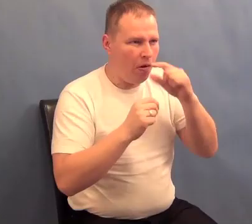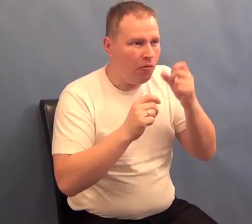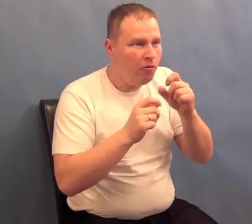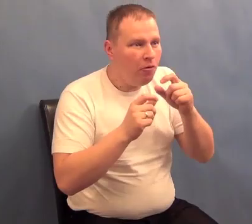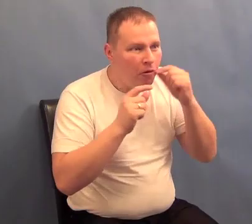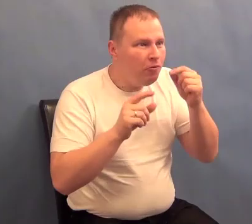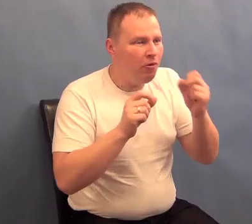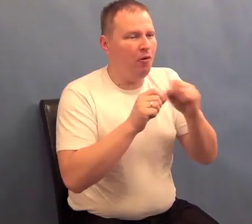Kot, kot patrzy.